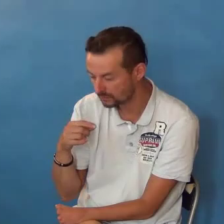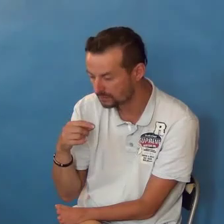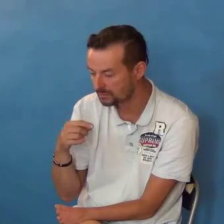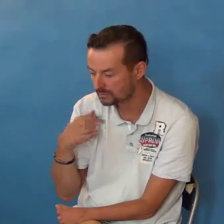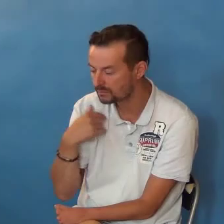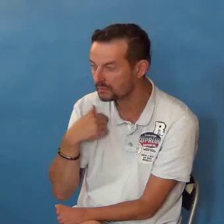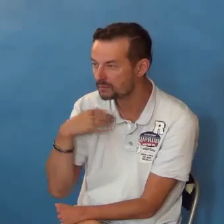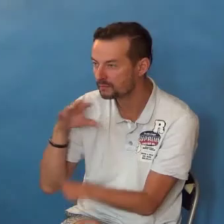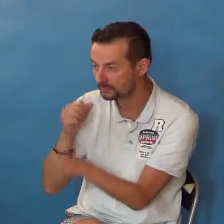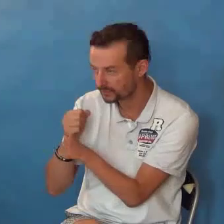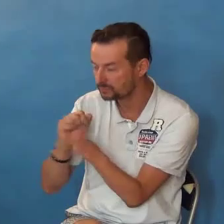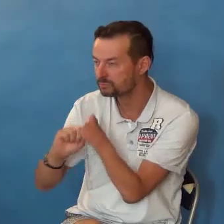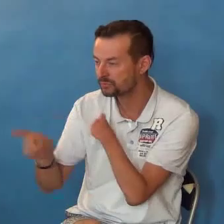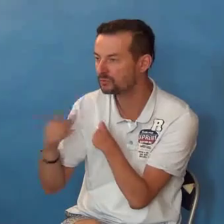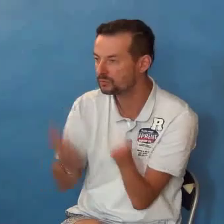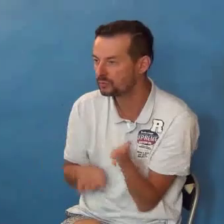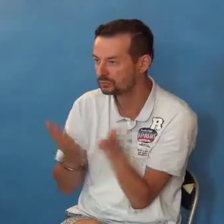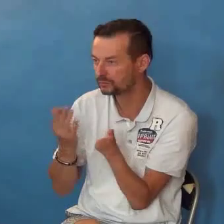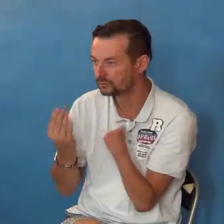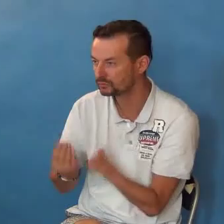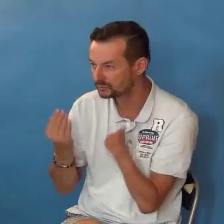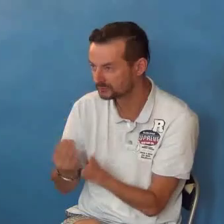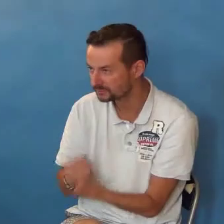Po pracy idę na urodziny.